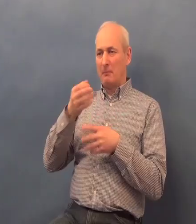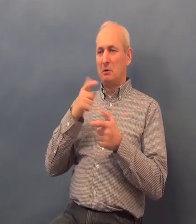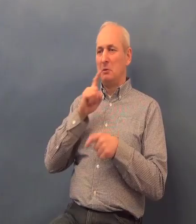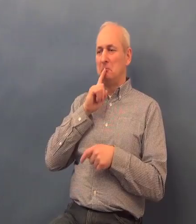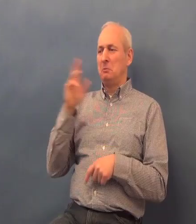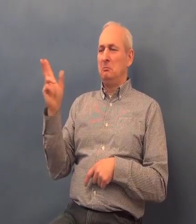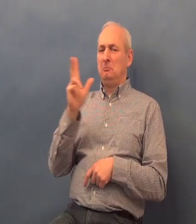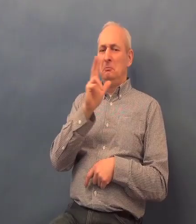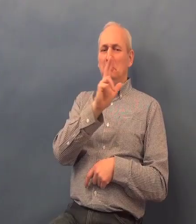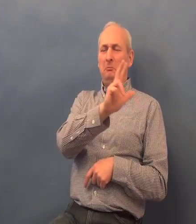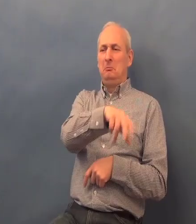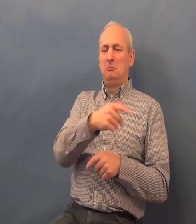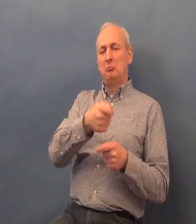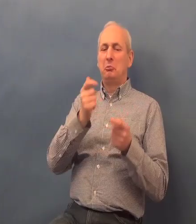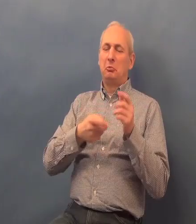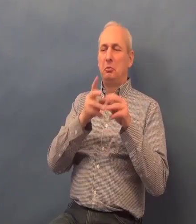Ta trójka idzie dalej, bawią się rakietką, odchodzą.